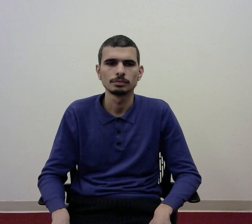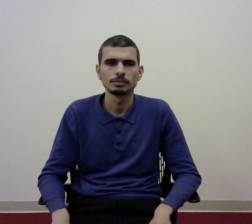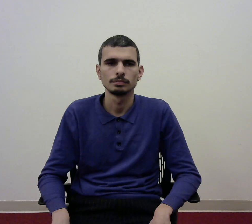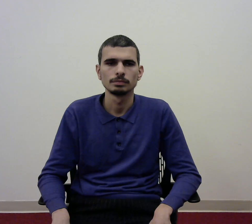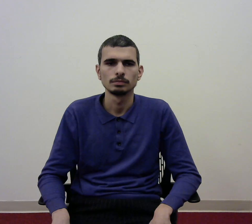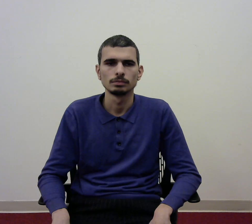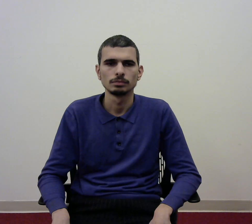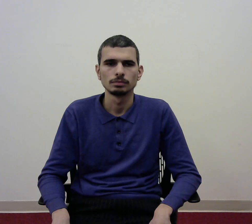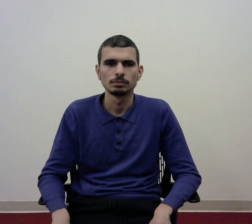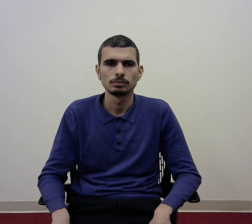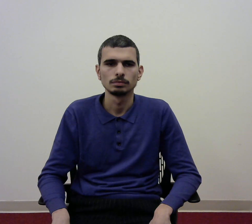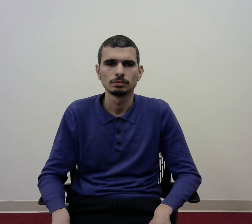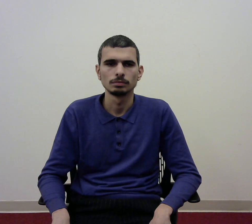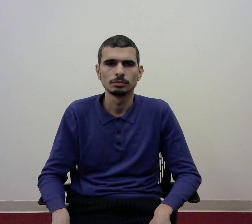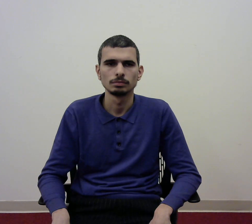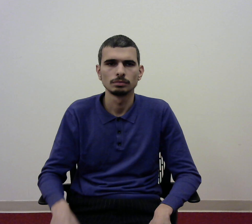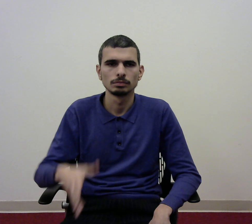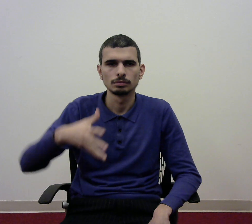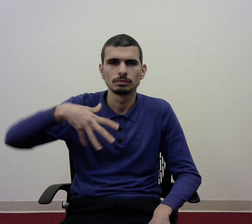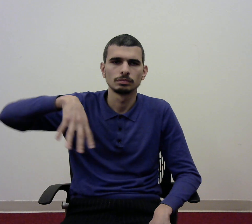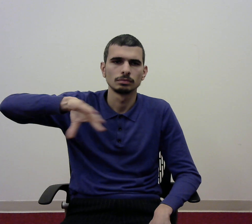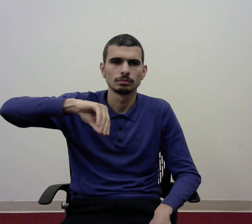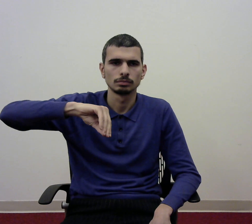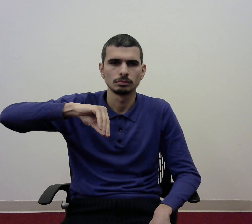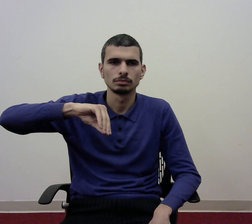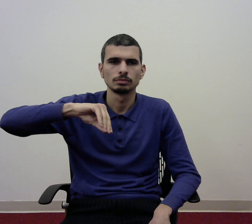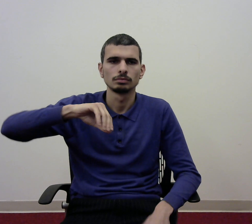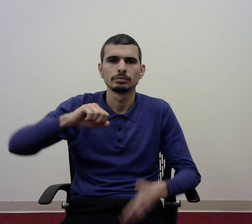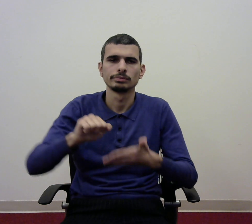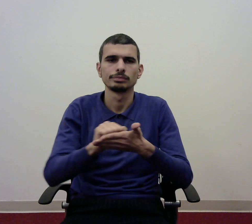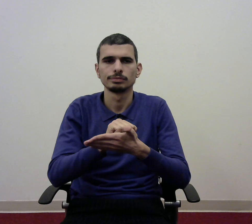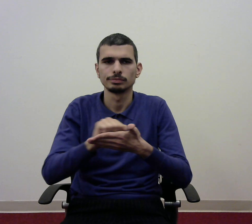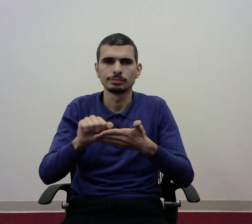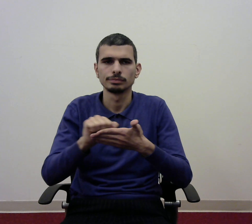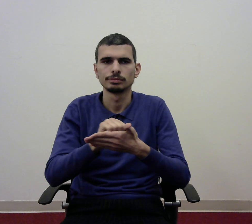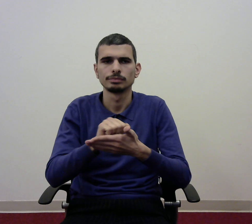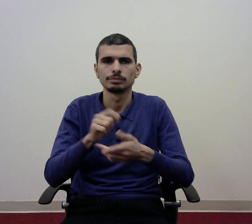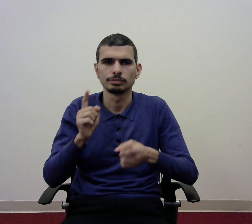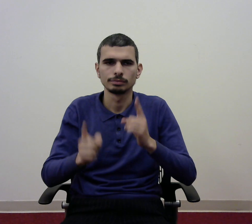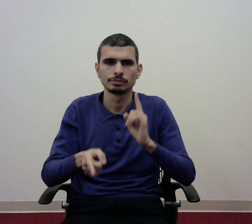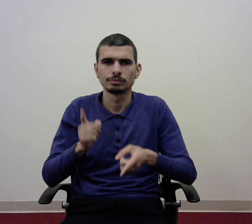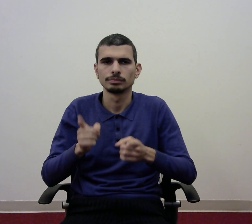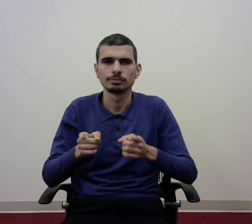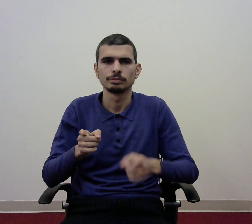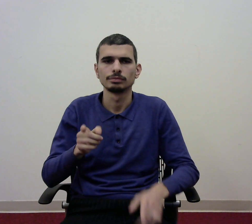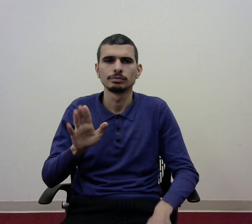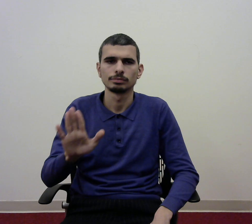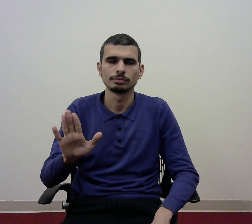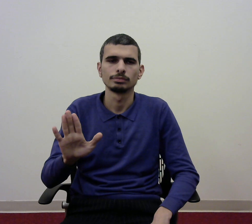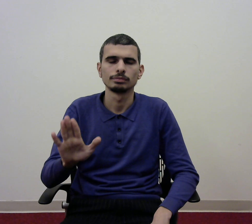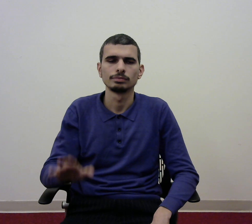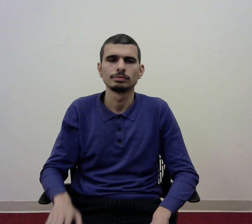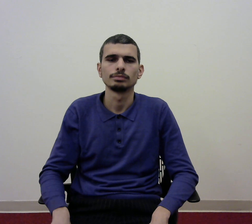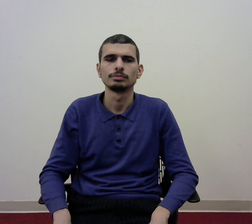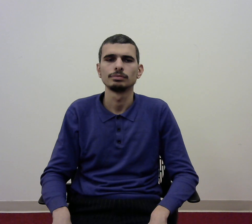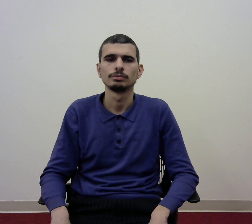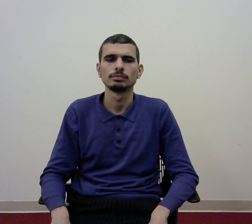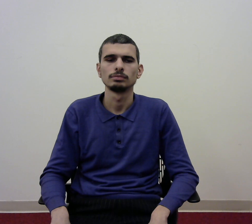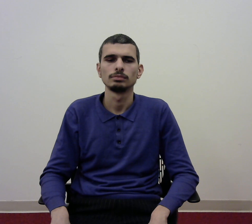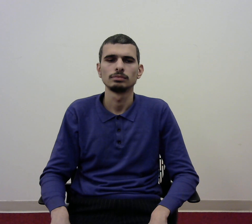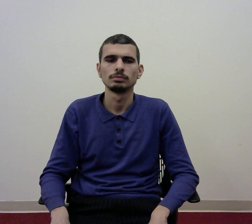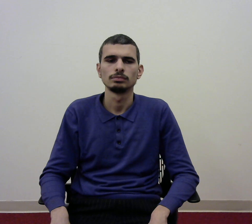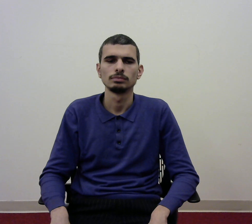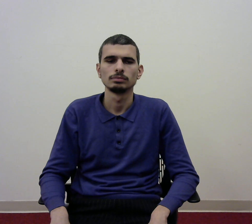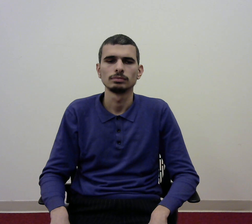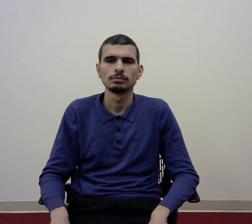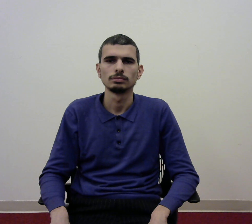Bütün sənədlərin əsli olmalıdır